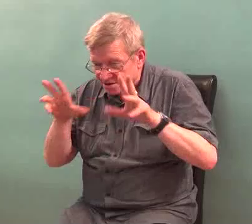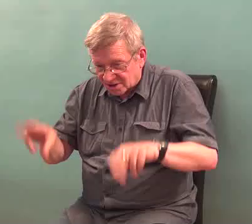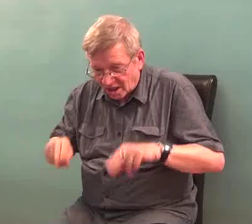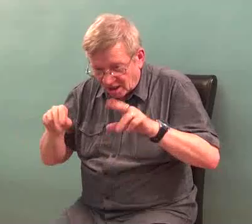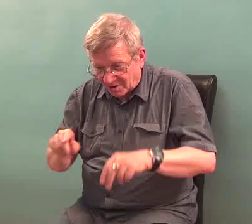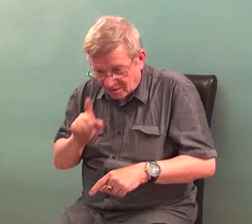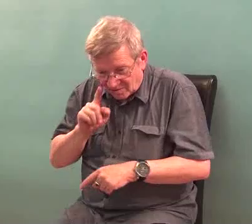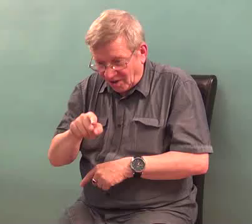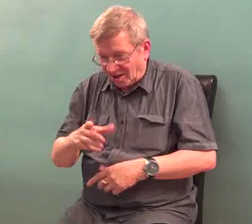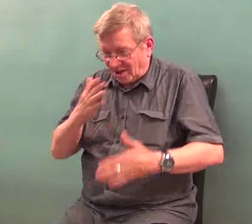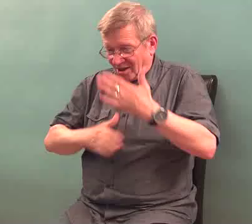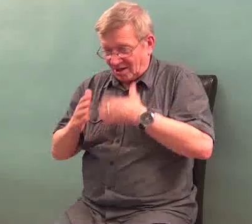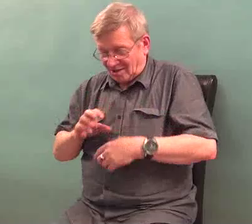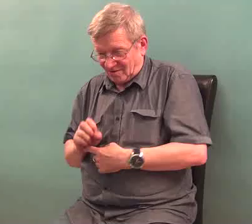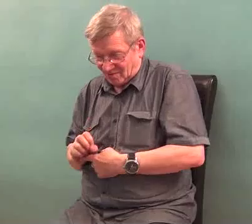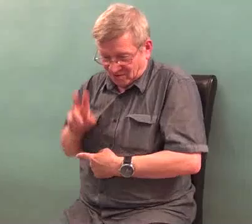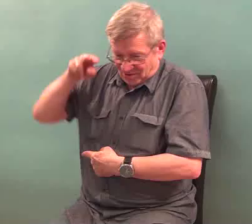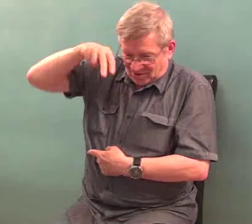Chłopiec ucieszył się i wszedł do środka.